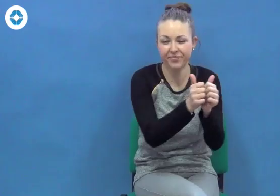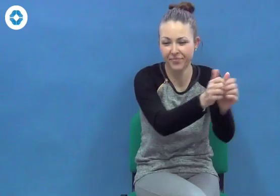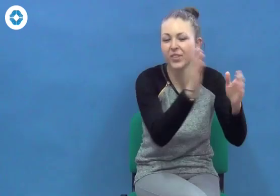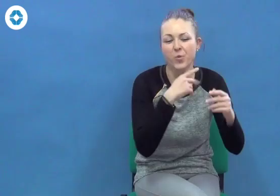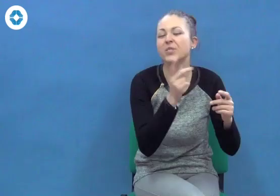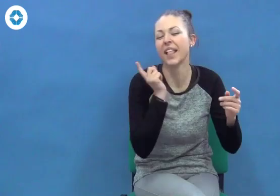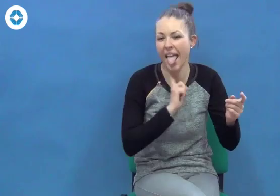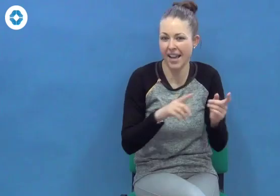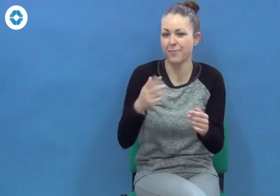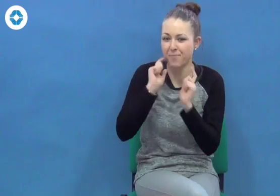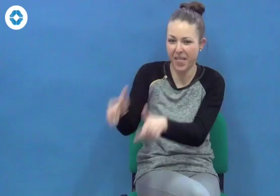Policjant przyłapał ich na gorącym uczynku.